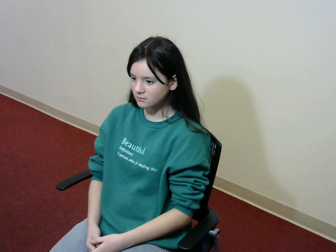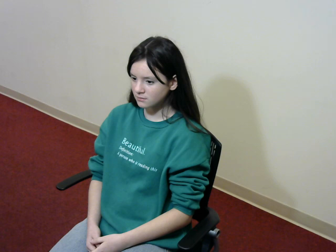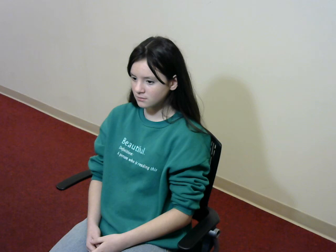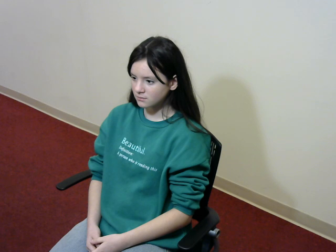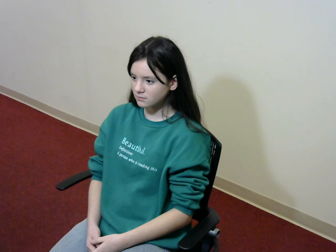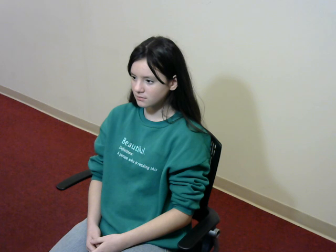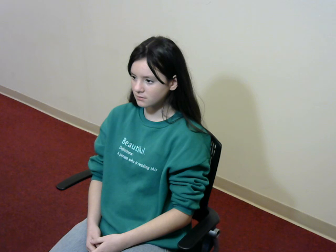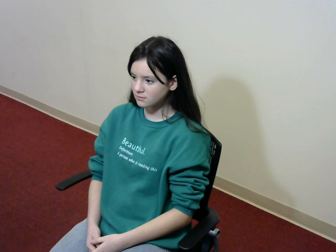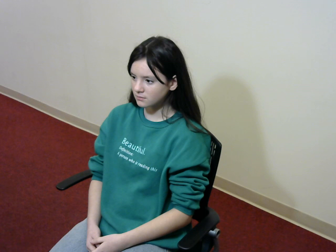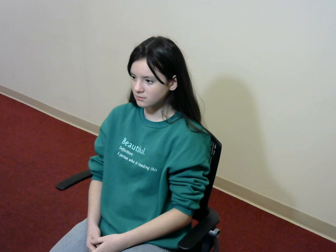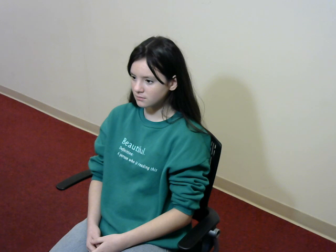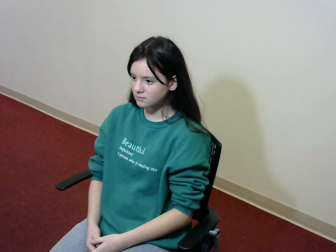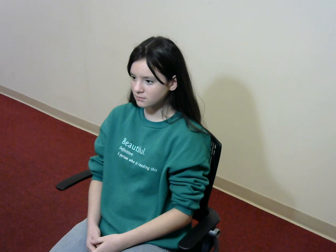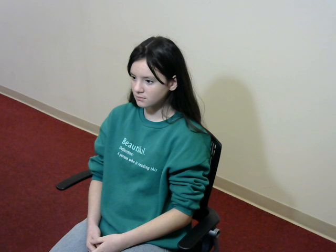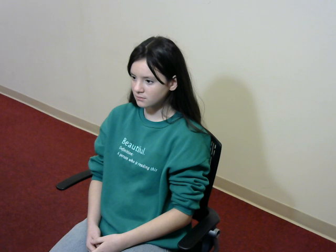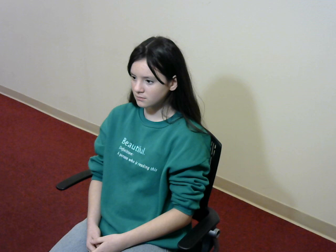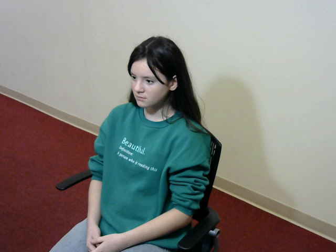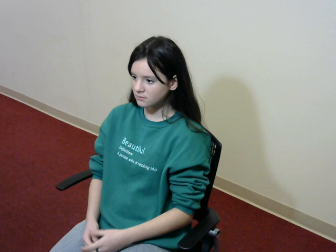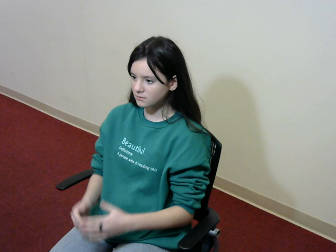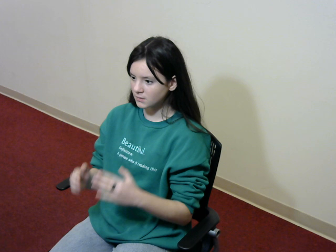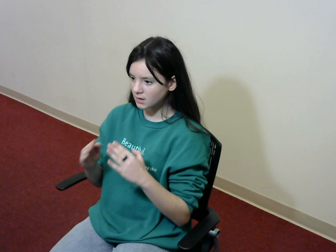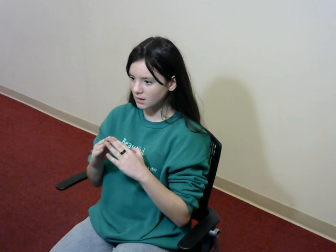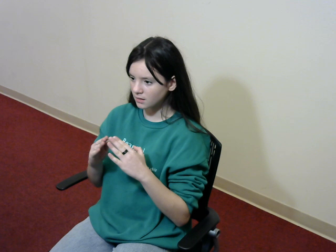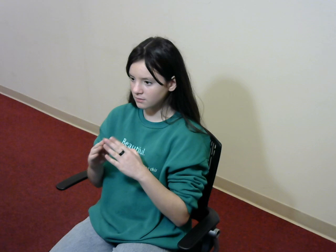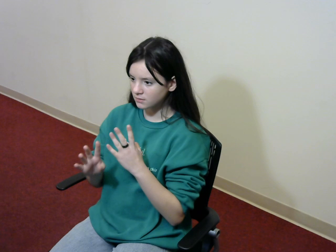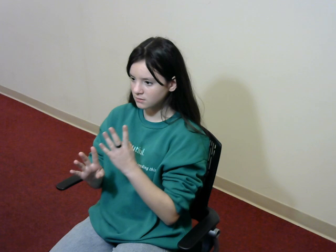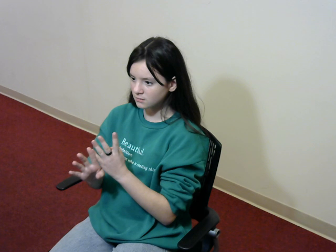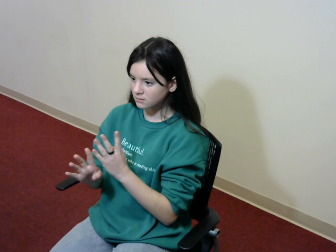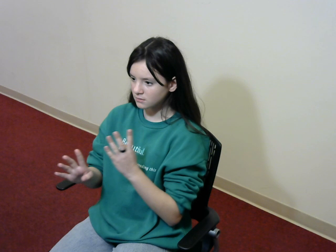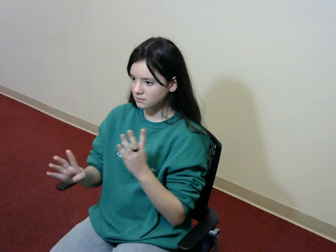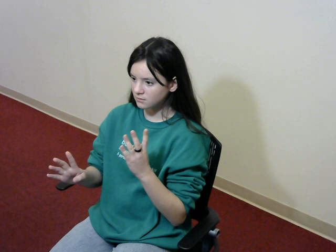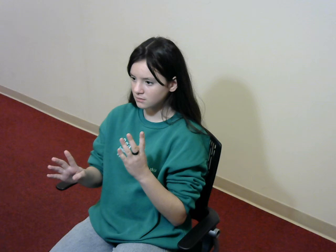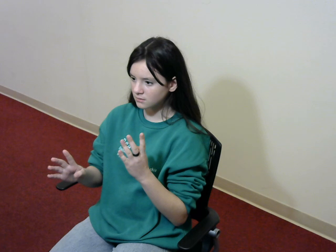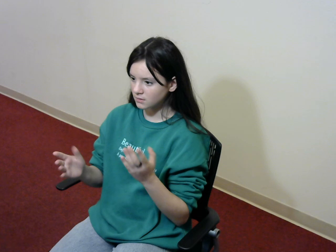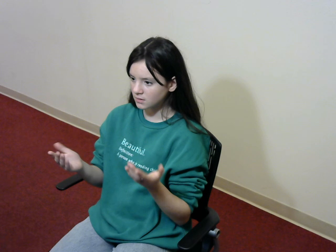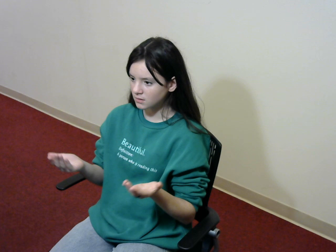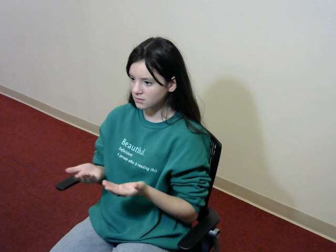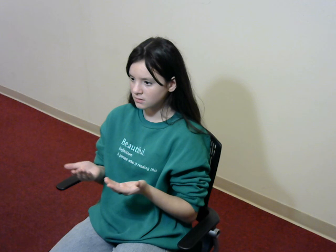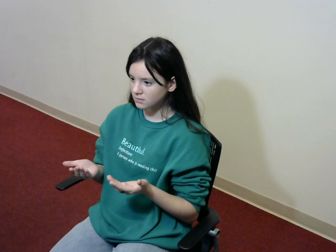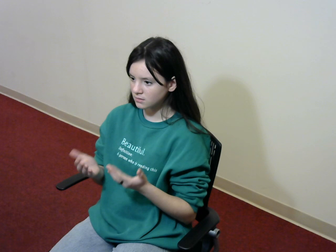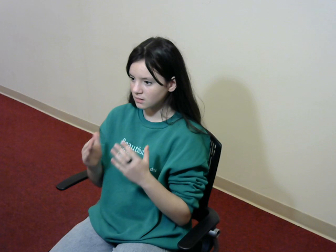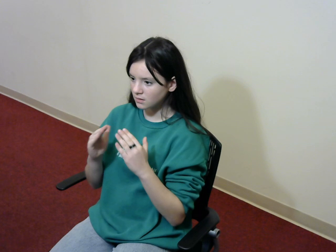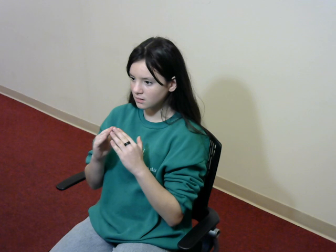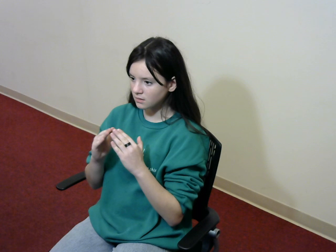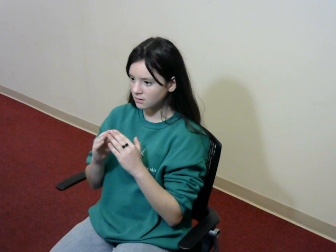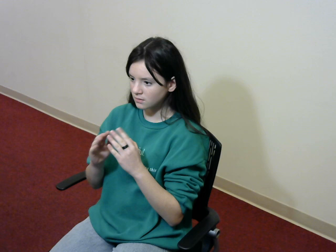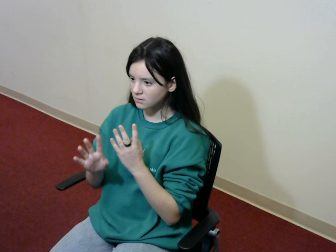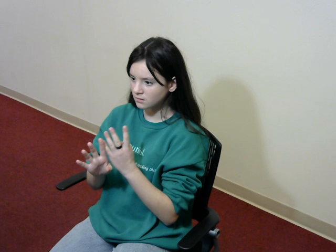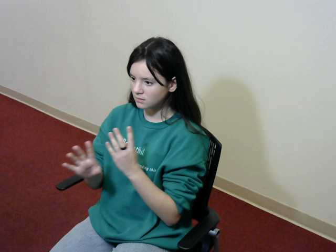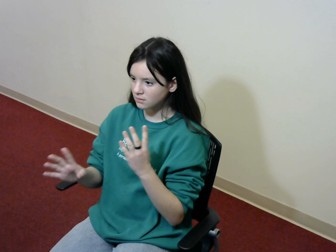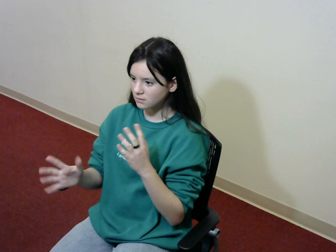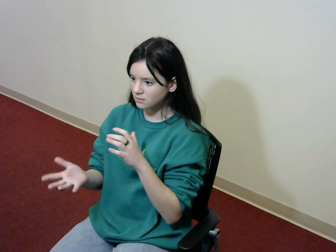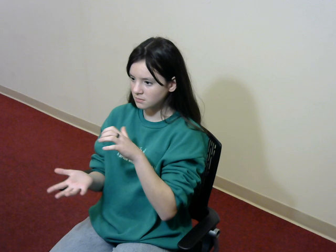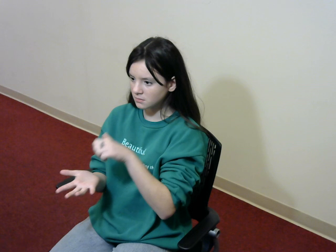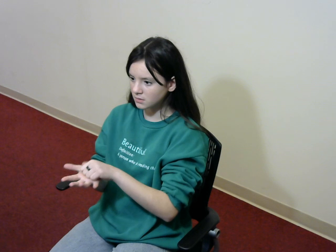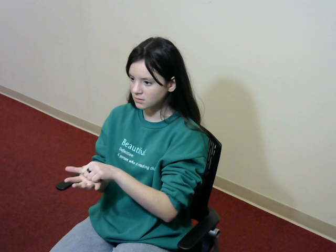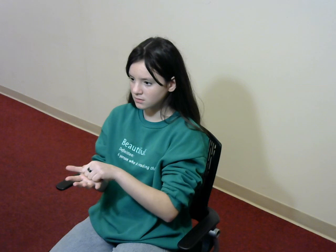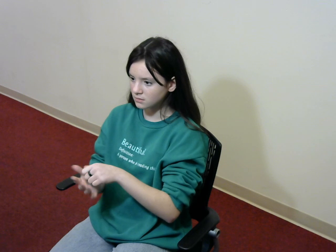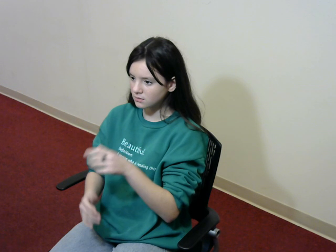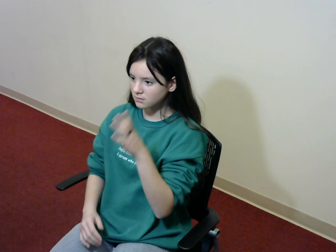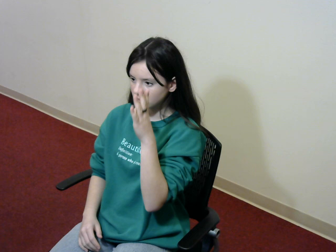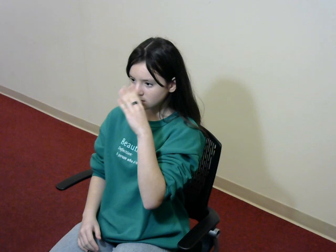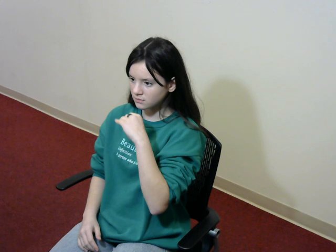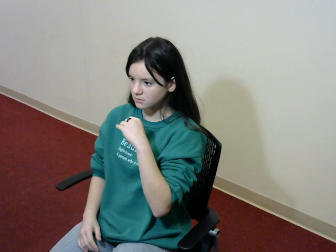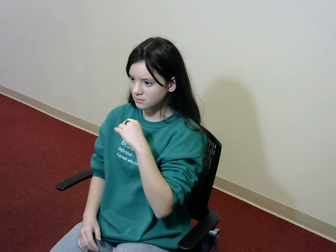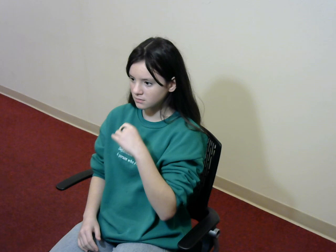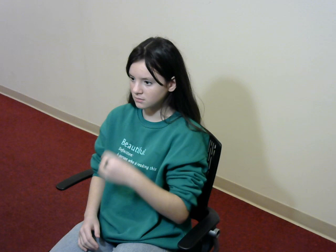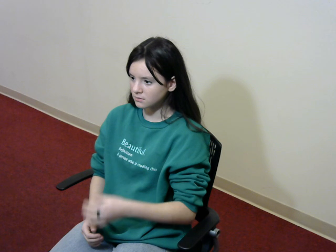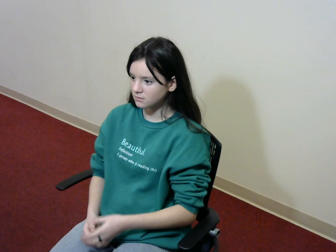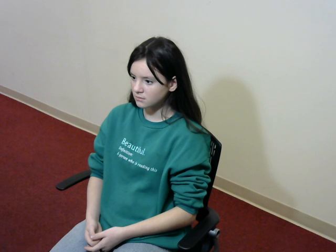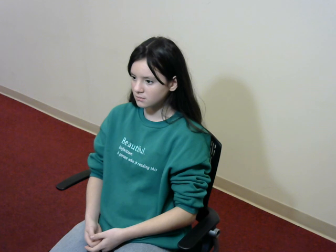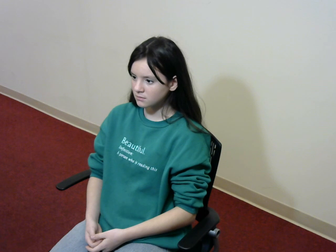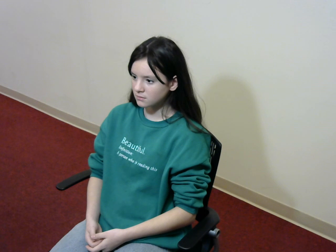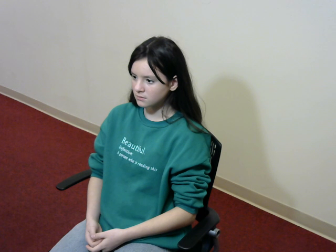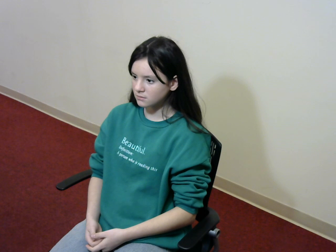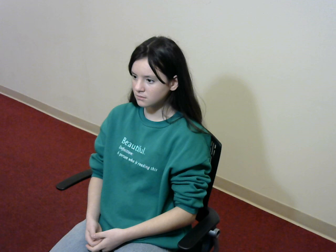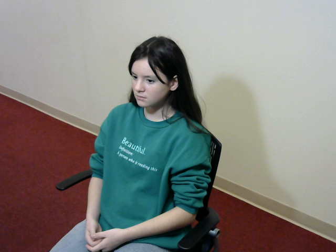Ev növbəsinə necə növbə tuta bilərəm?